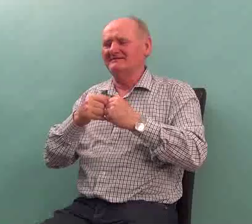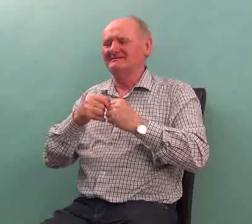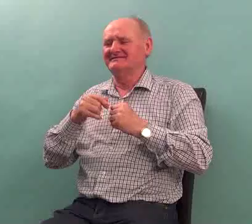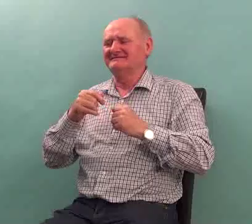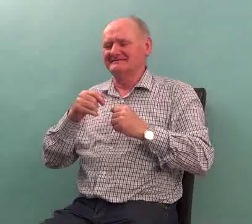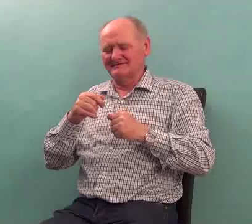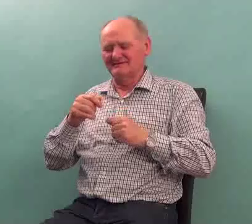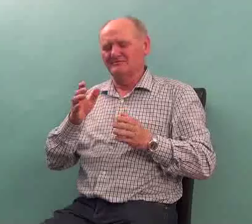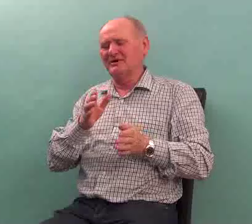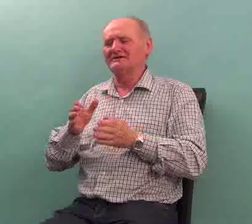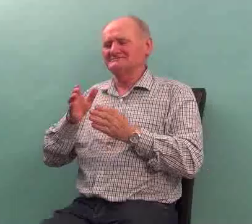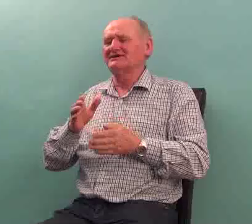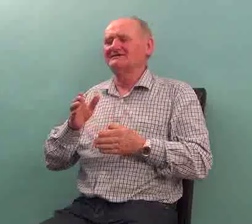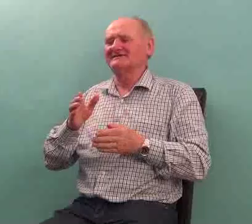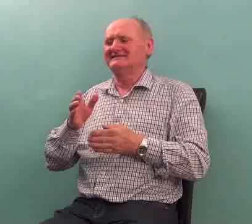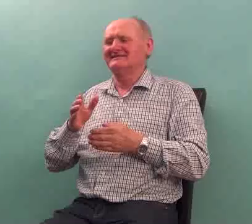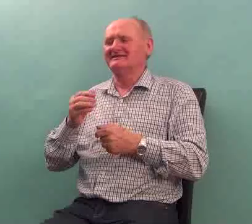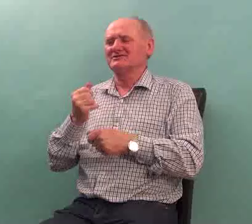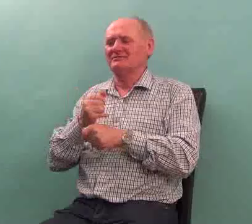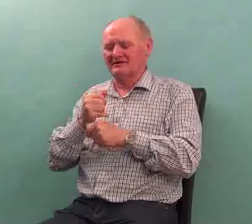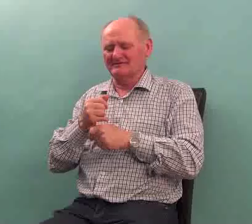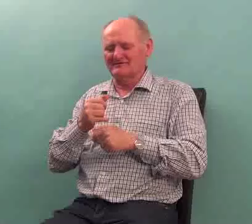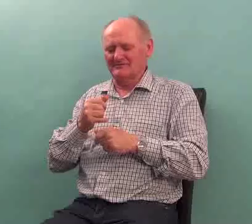Przygotowuje się do pracy.